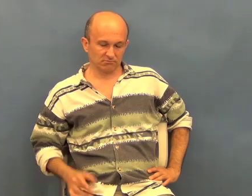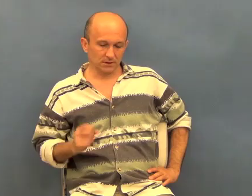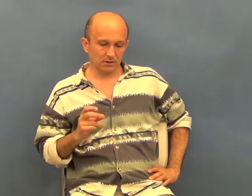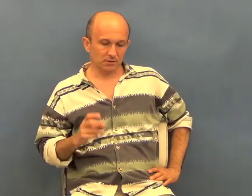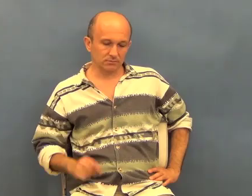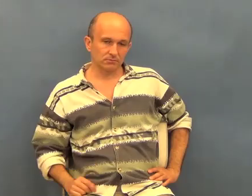Tak.